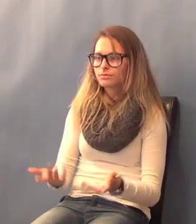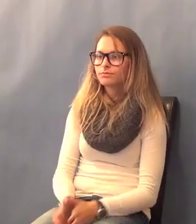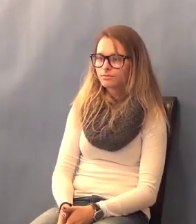No i tak.